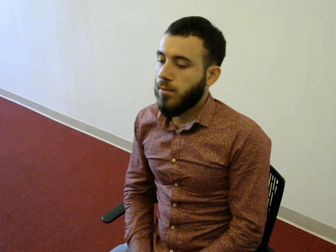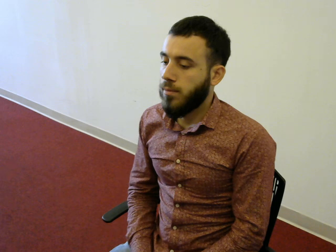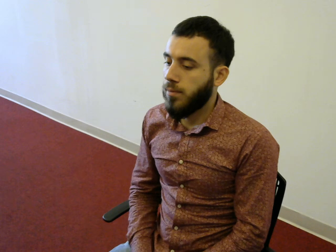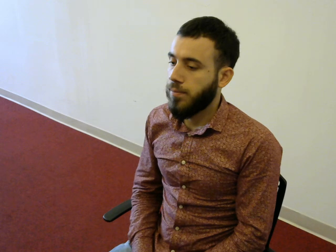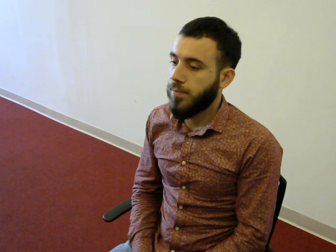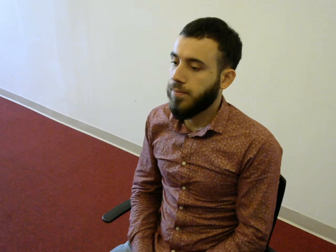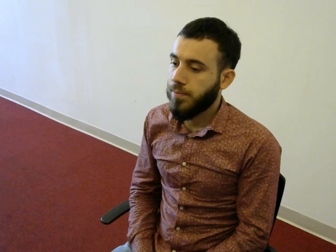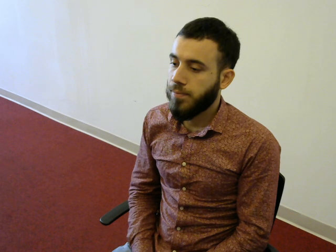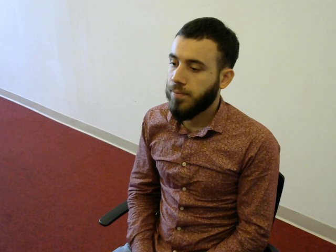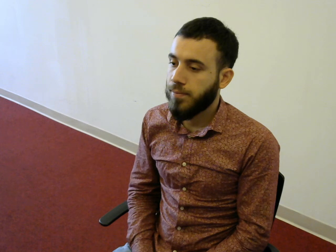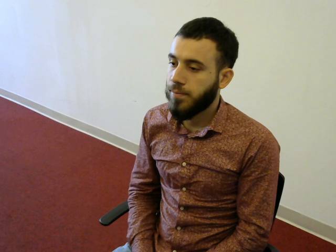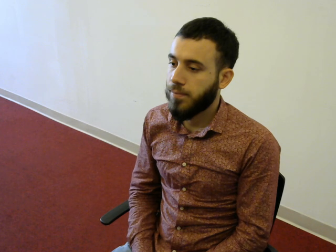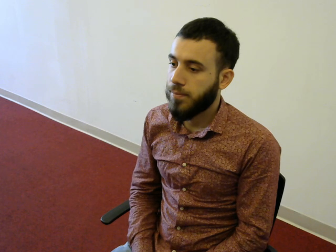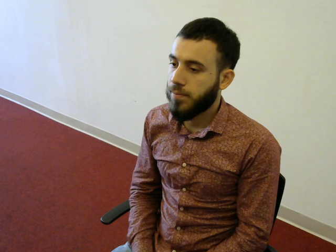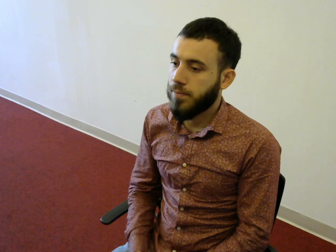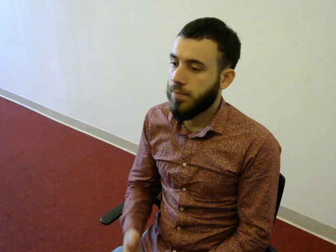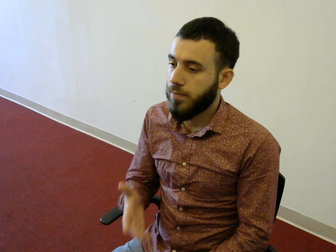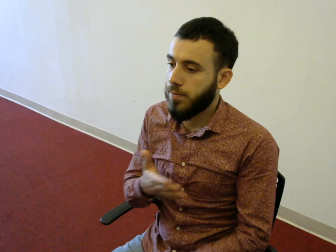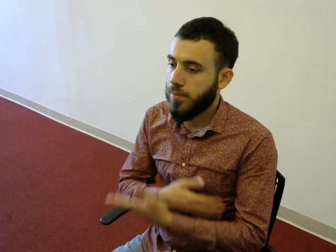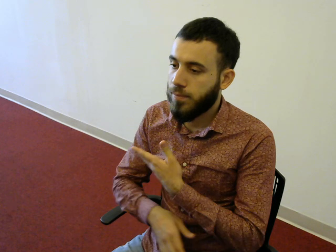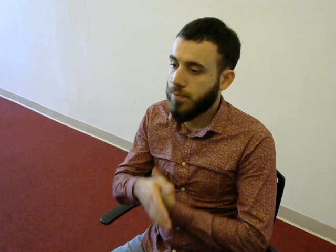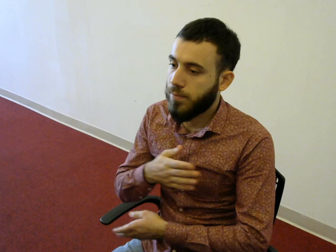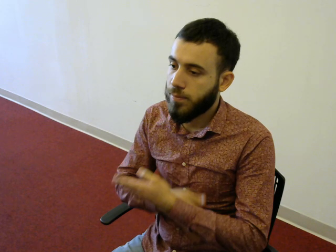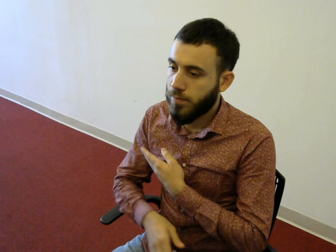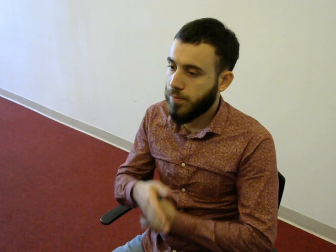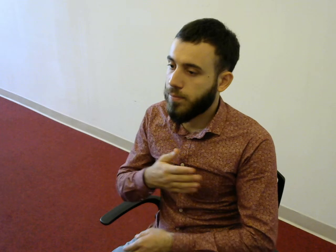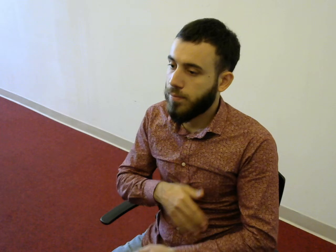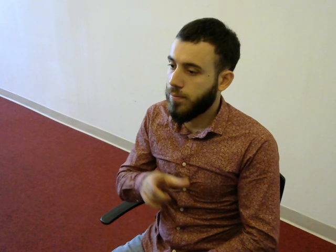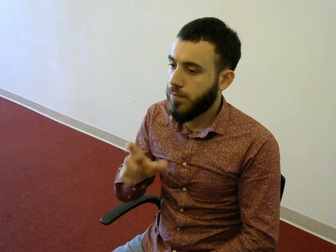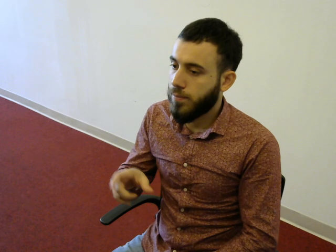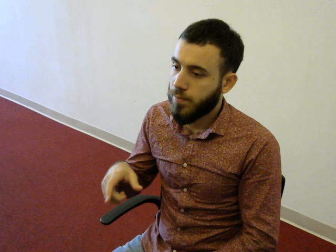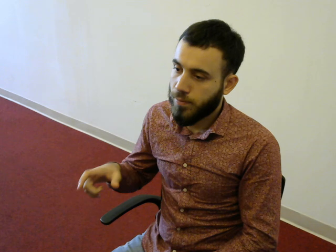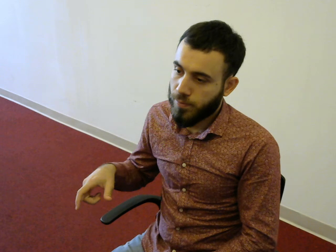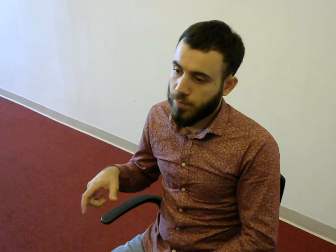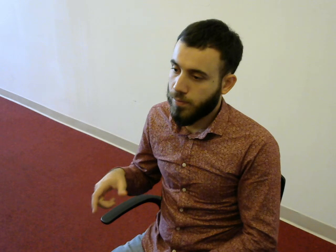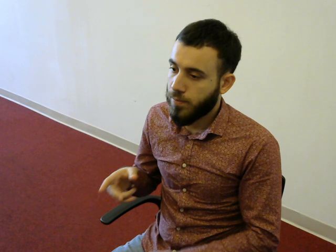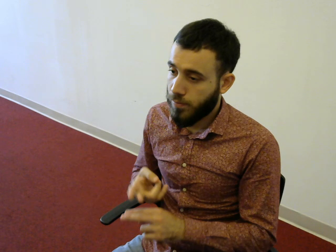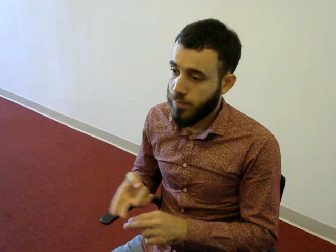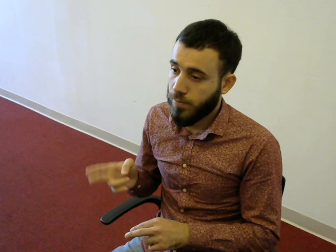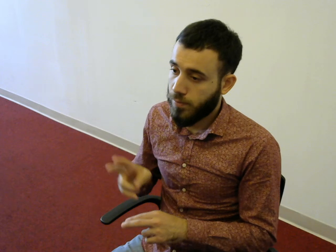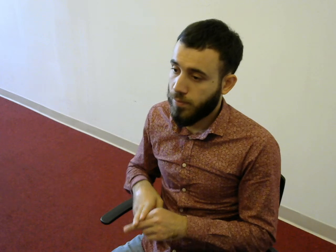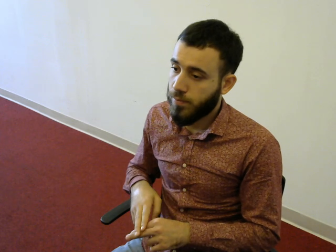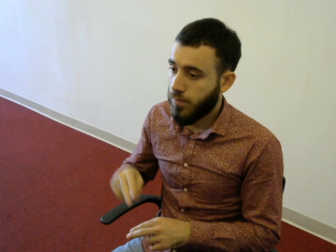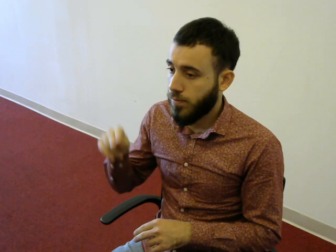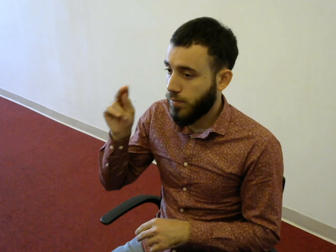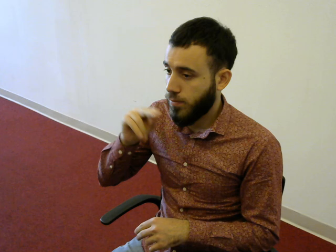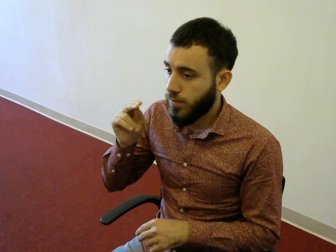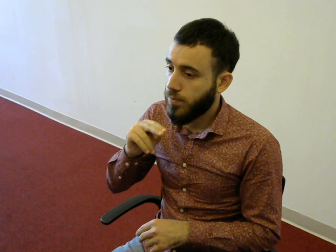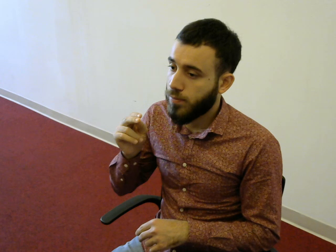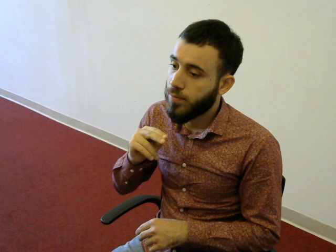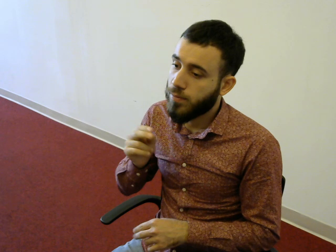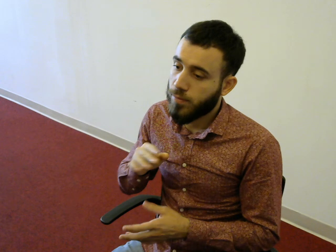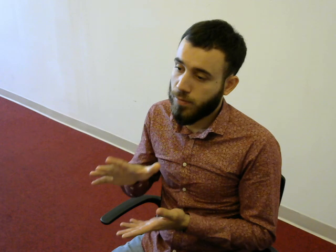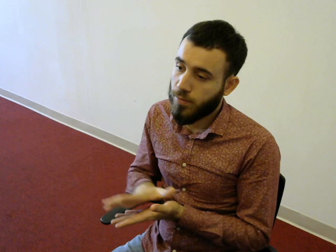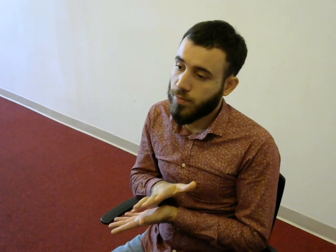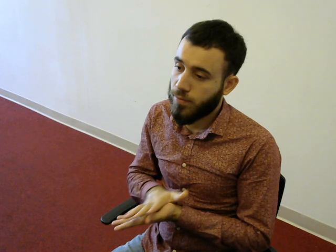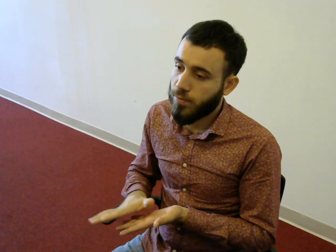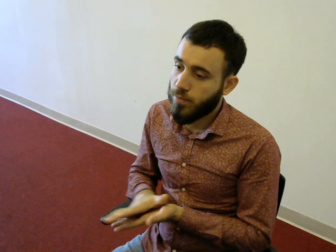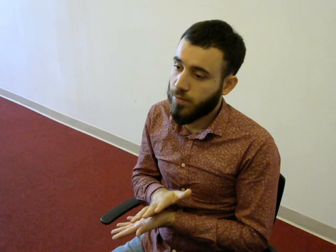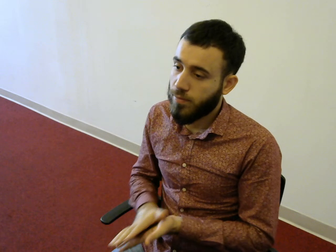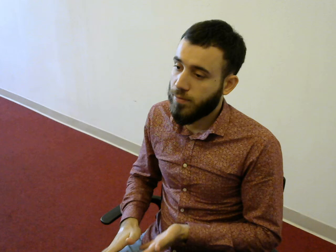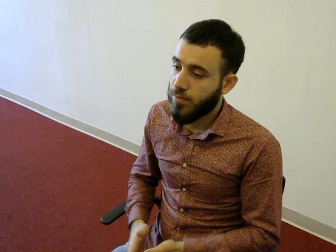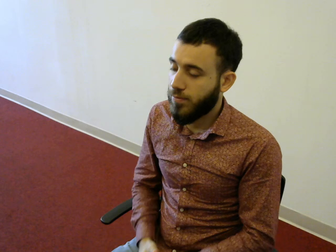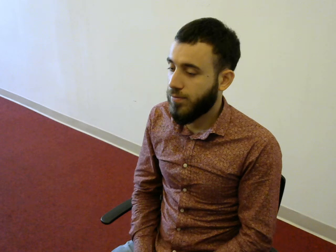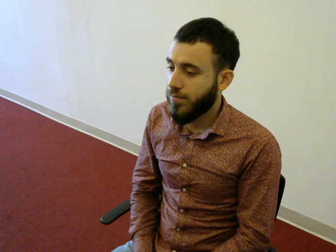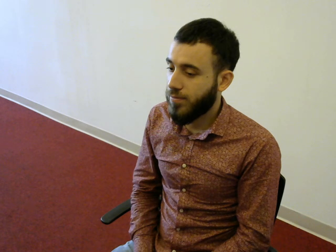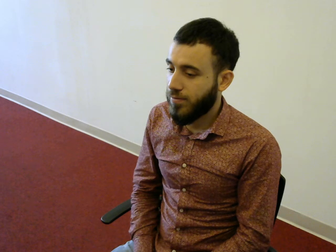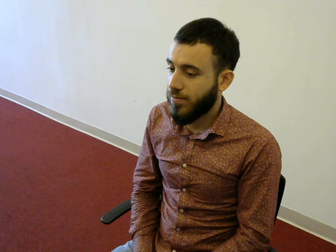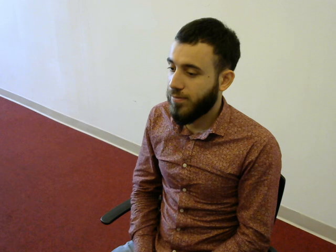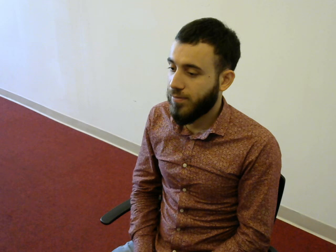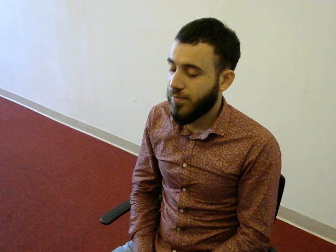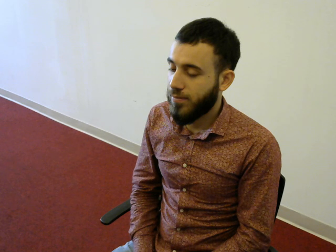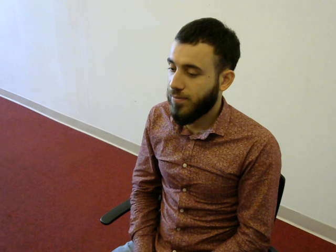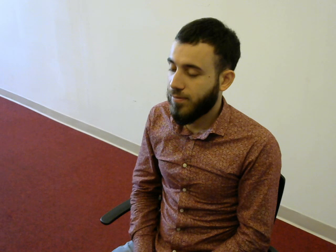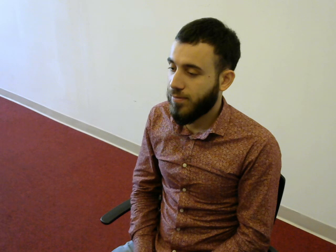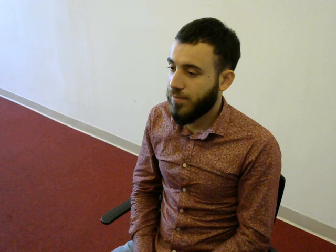Əlilliyi olan şəxslərə təhsil pulsuzdur